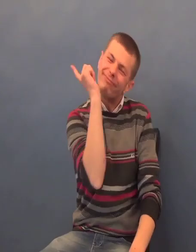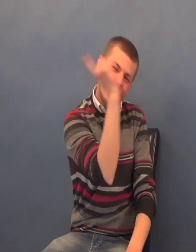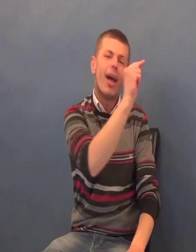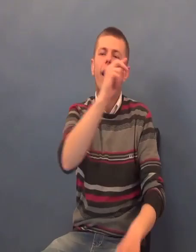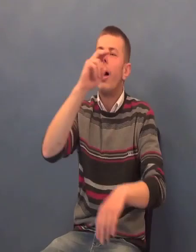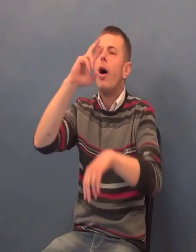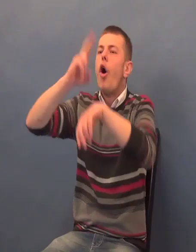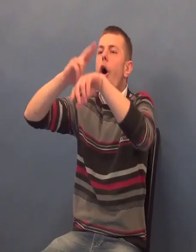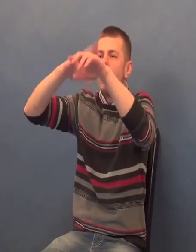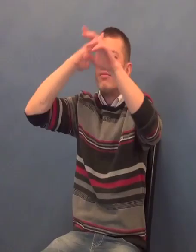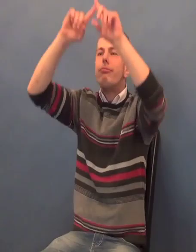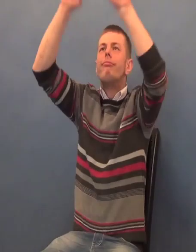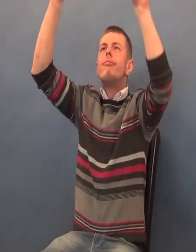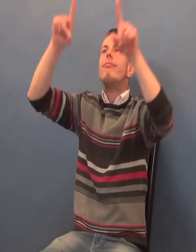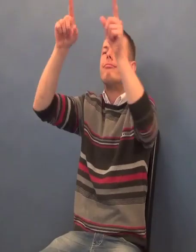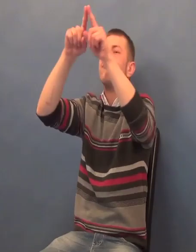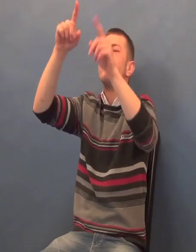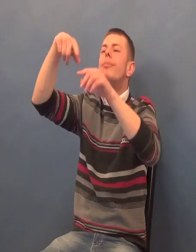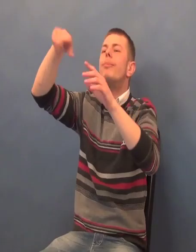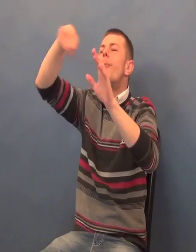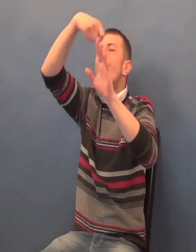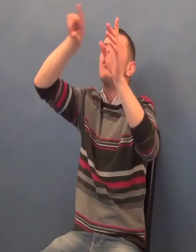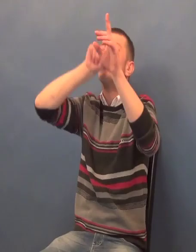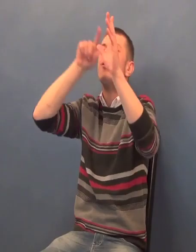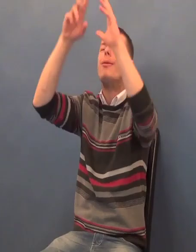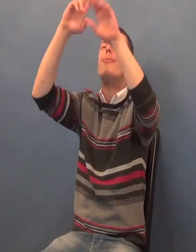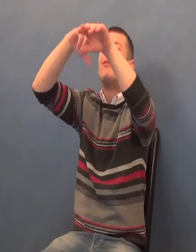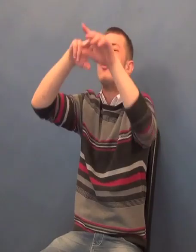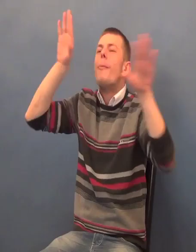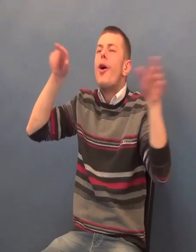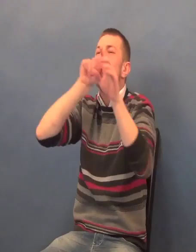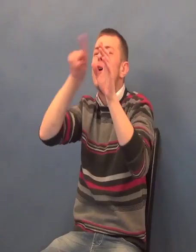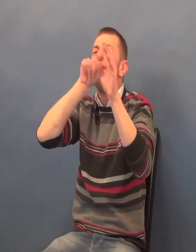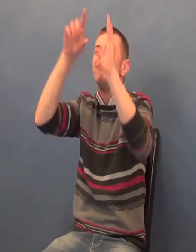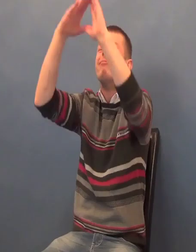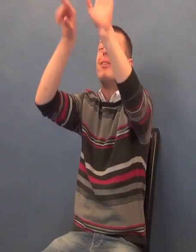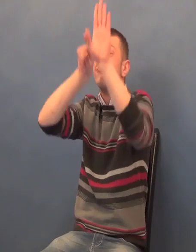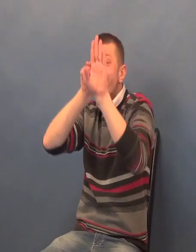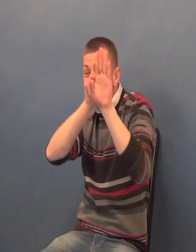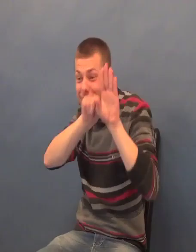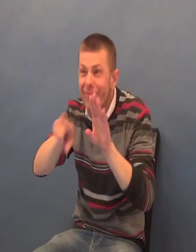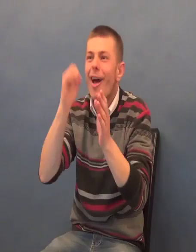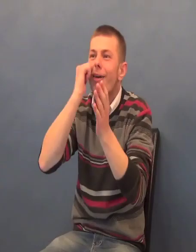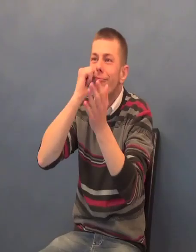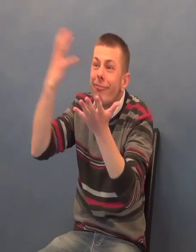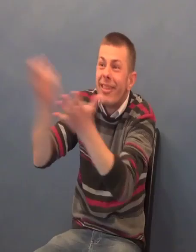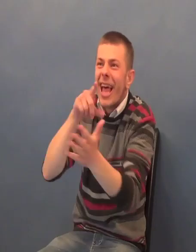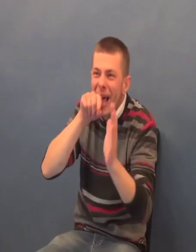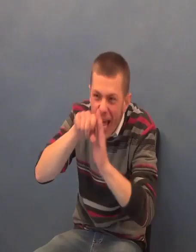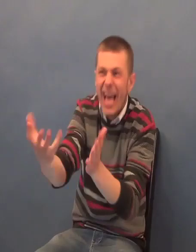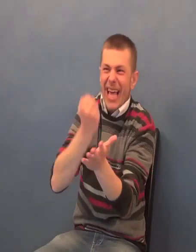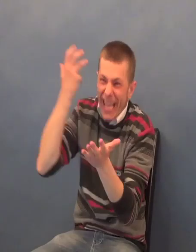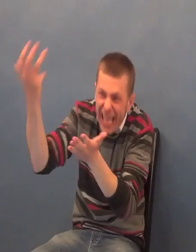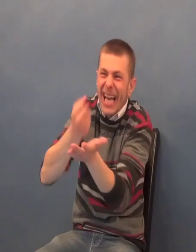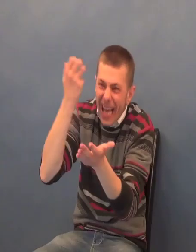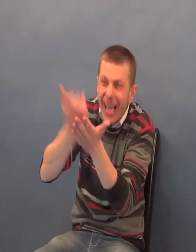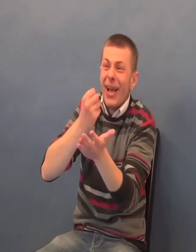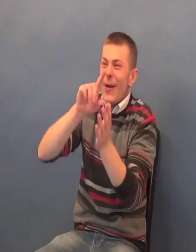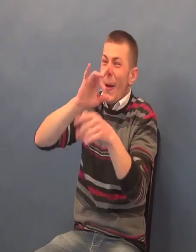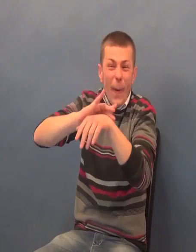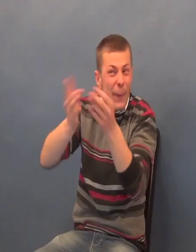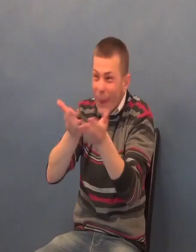A na ścianie wisi taki zegar z wahadłem i z ptaszkiem. I właśnie z tego zegara wychodzi ptaszek i zabiera jabłka, po jednym, aż nie ma już żadnego.